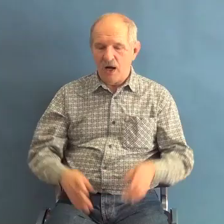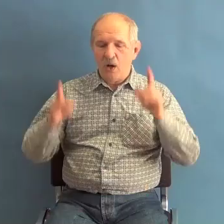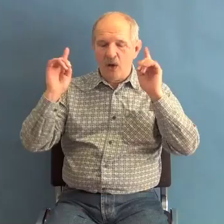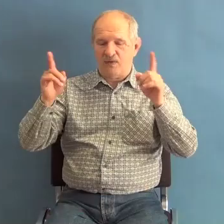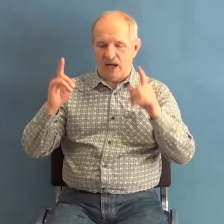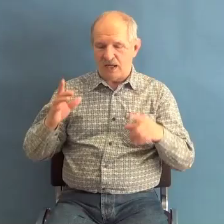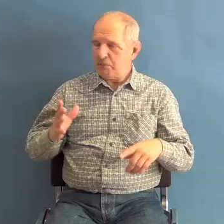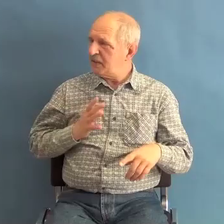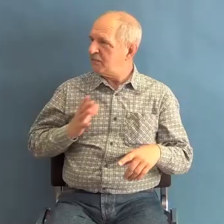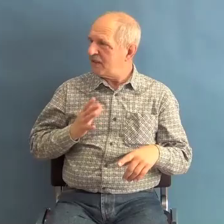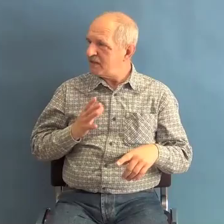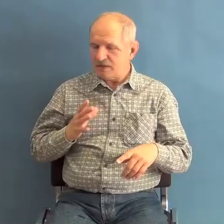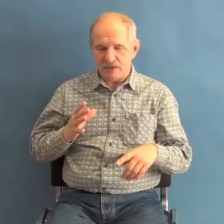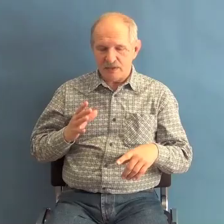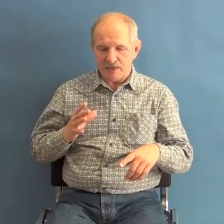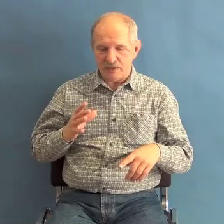Uwaga, niebezpieczeństwo.